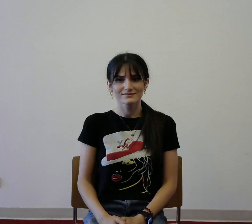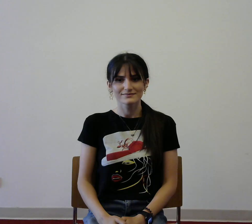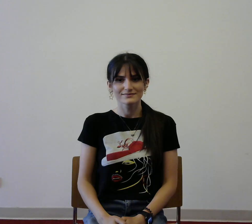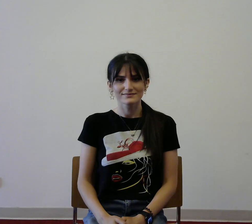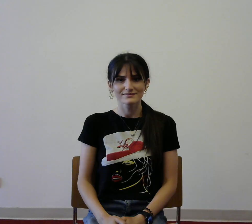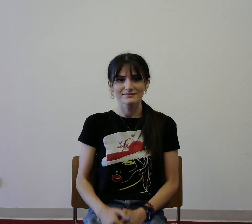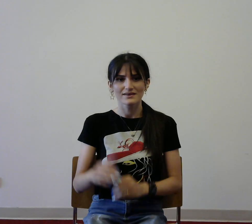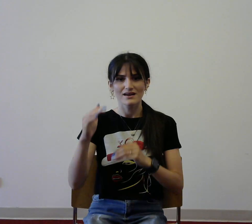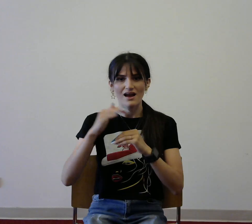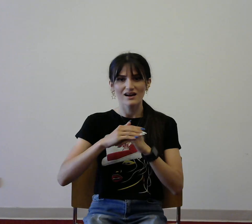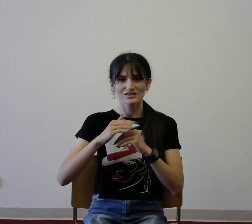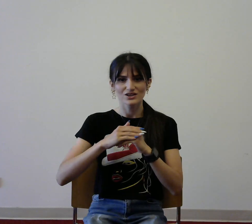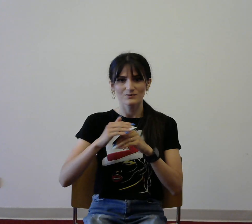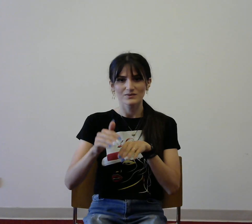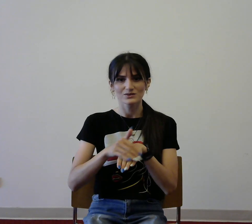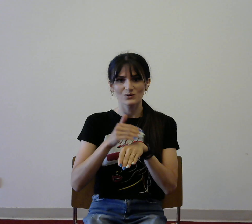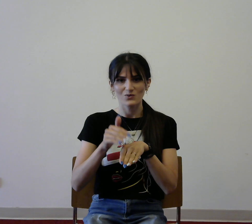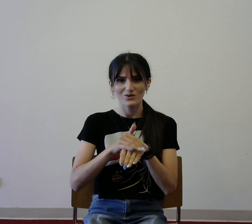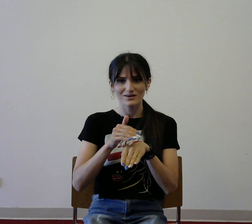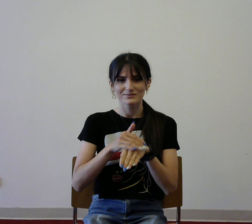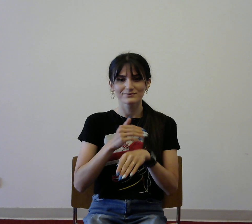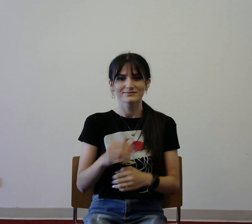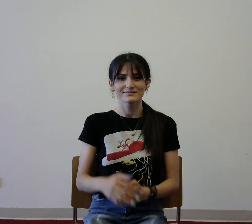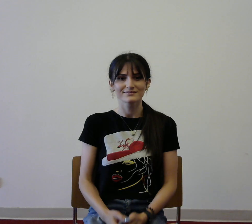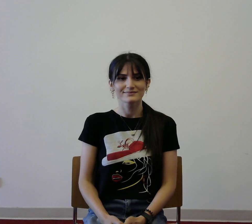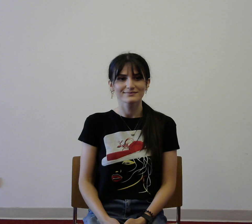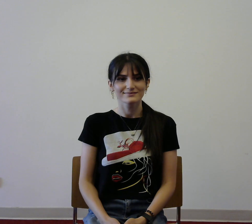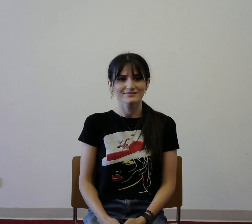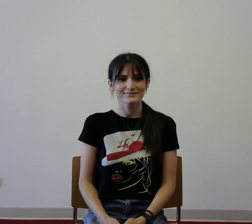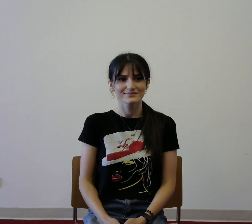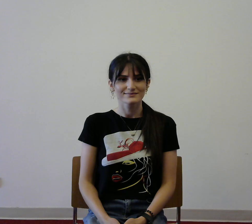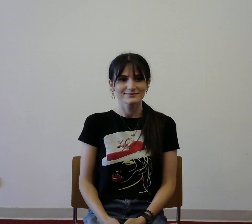Axşamınız xeyir